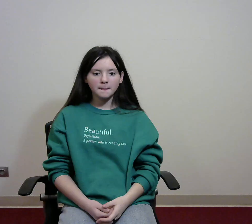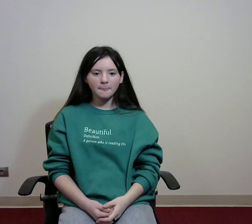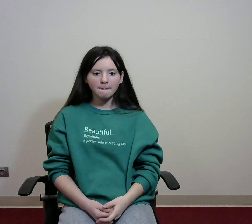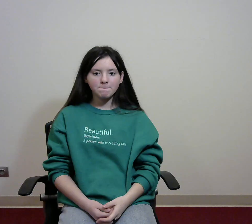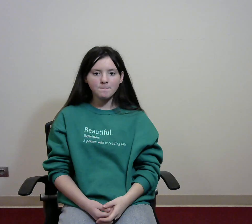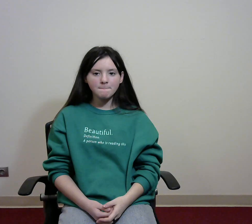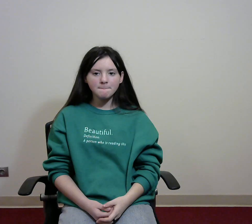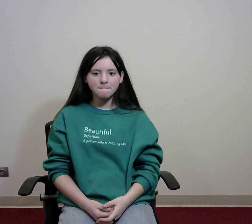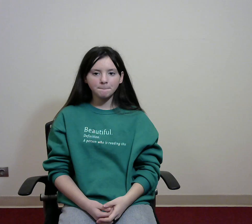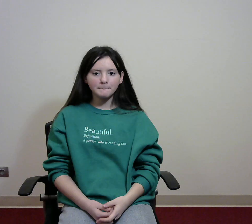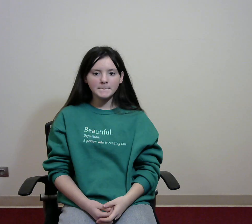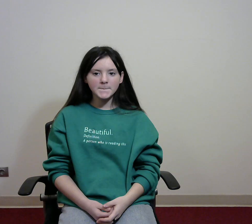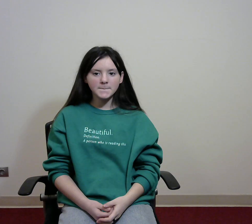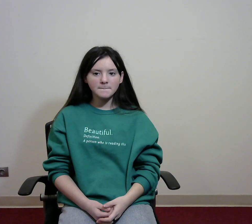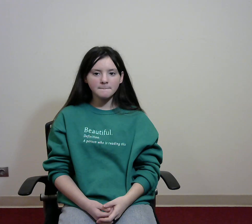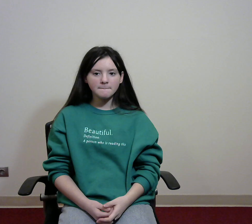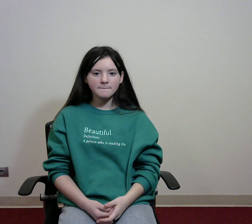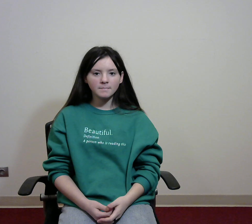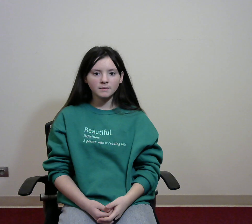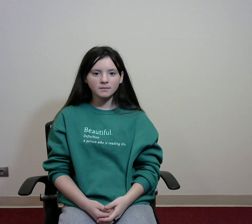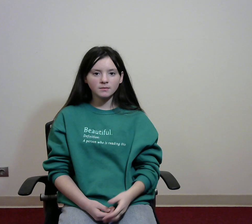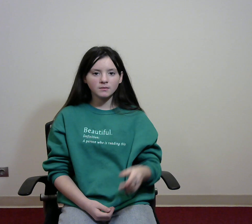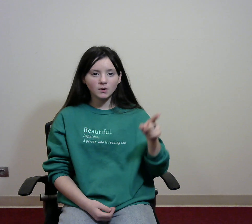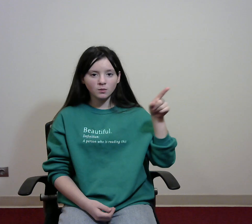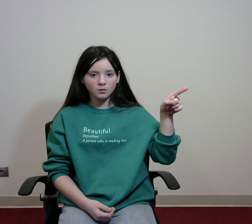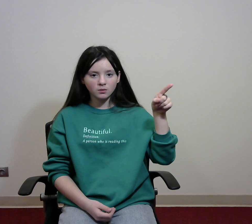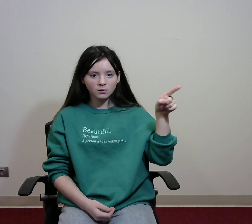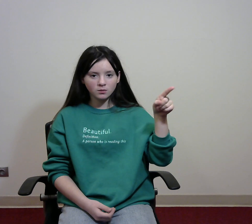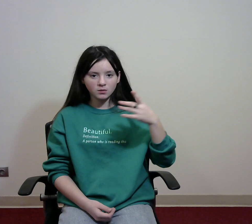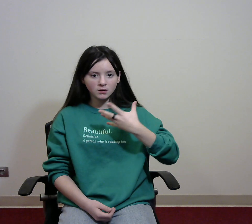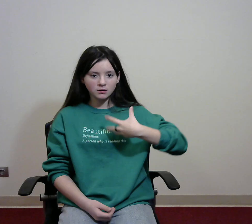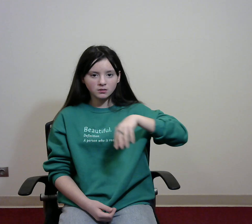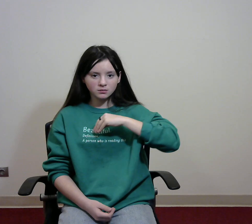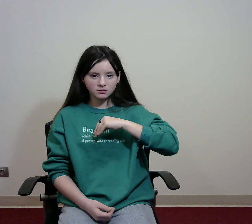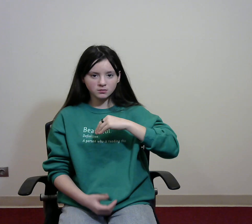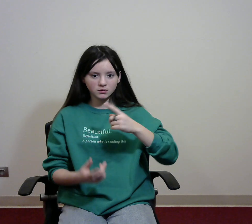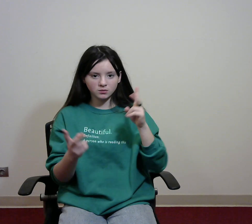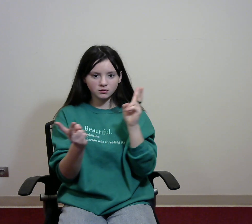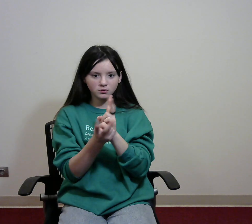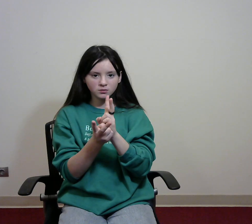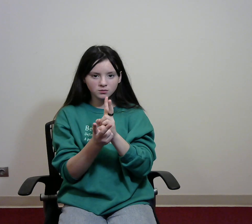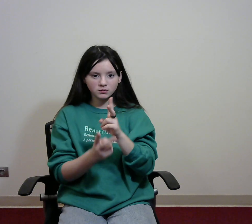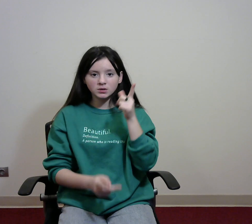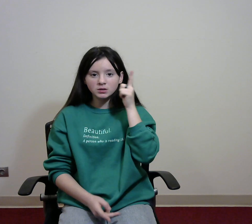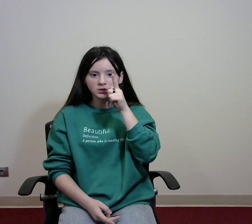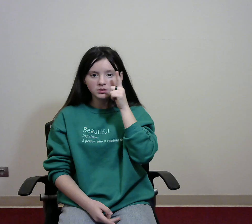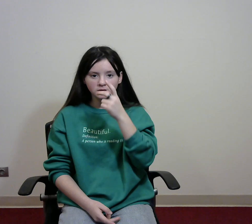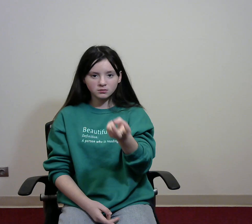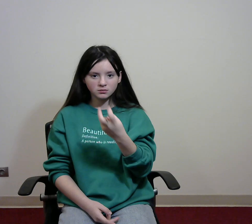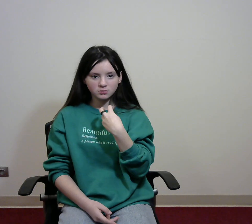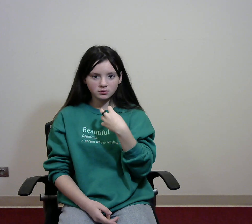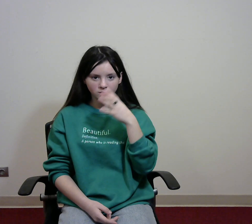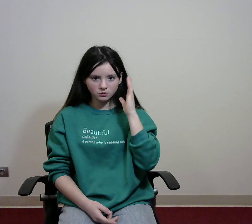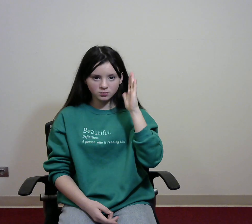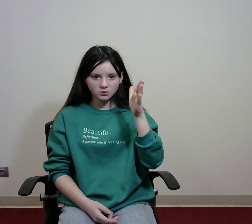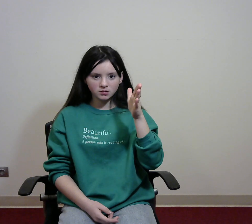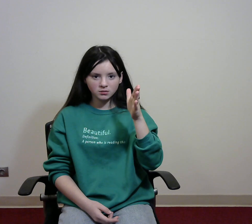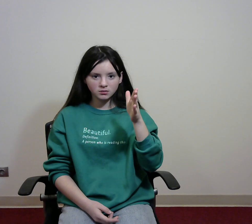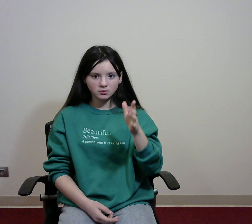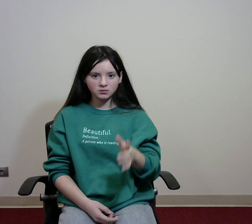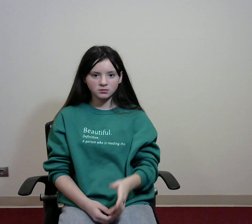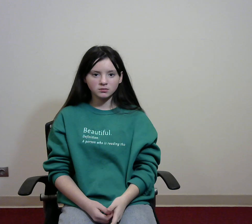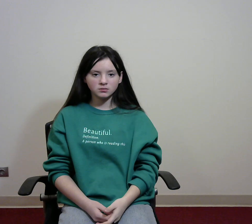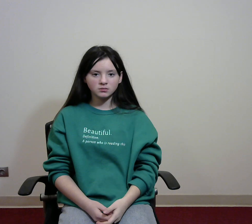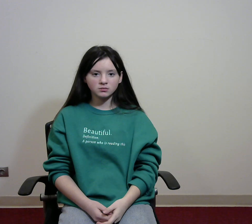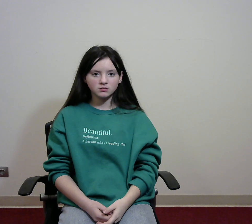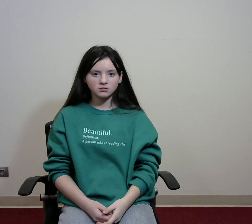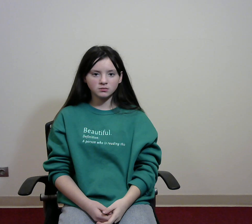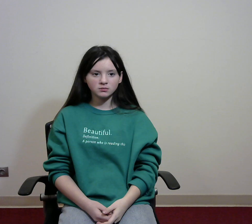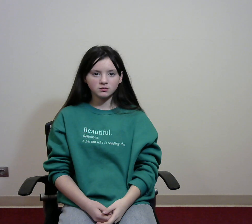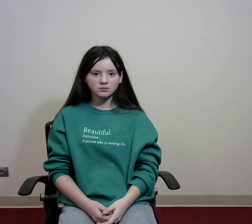O, bizi görməyə birisigün gələcək